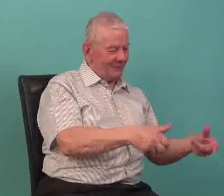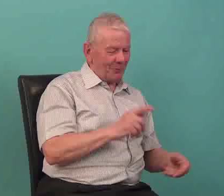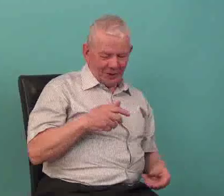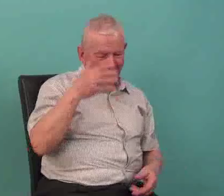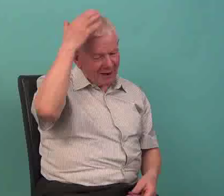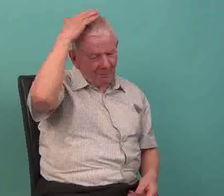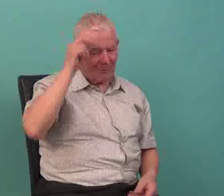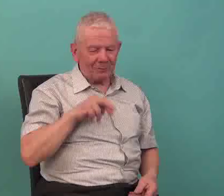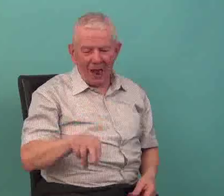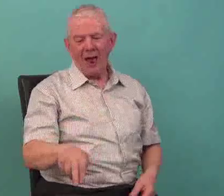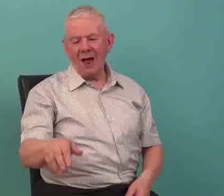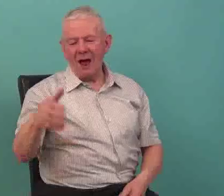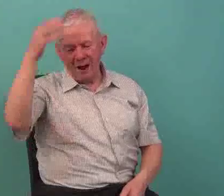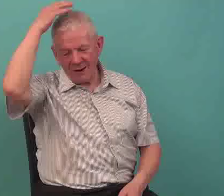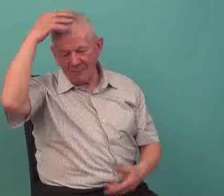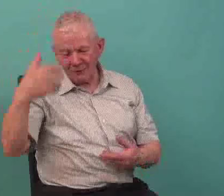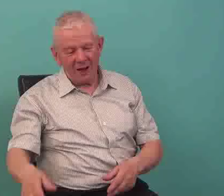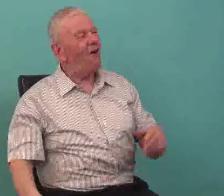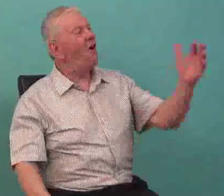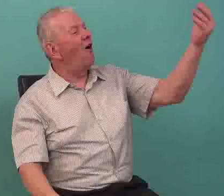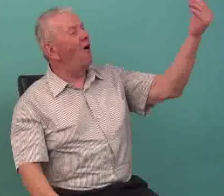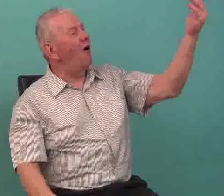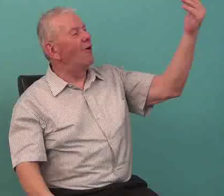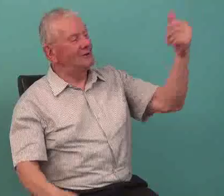Chłopcy zauważają kapelusz na ziemi i wołają za nim, żeby wrócił.